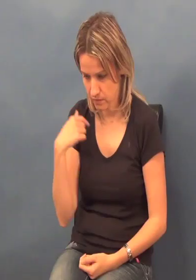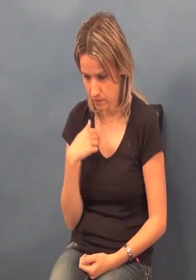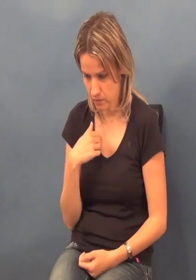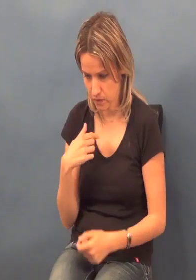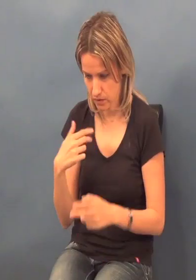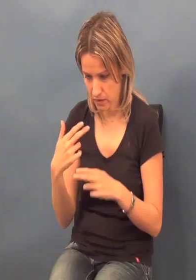Ja.